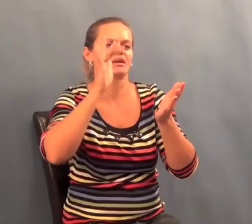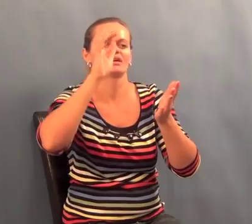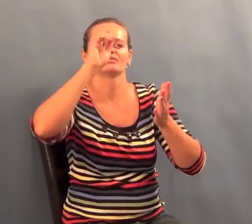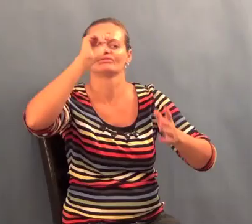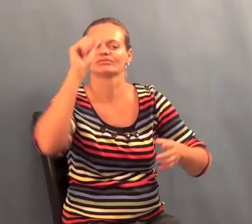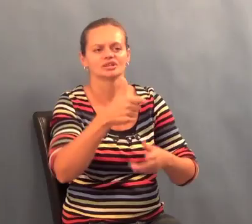Cholera.